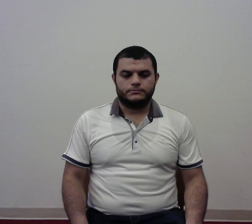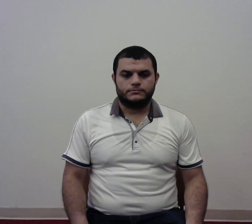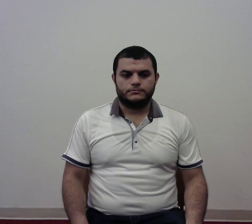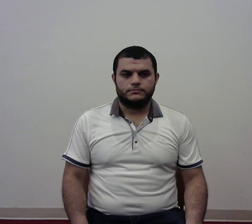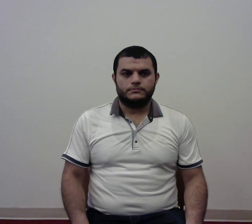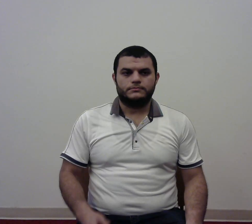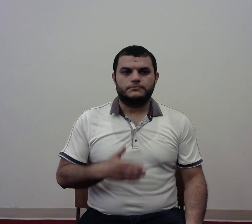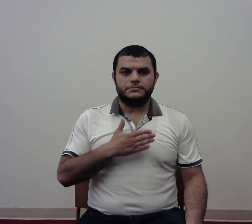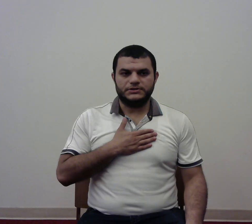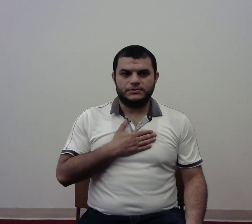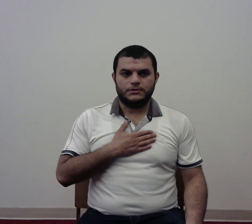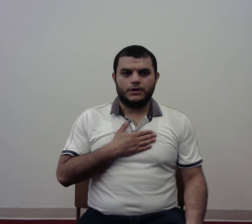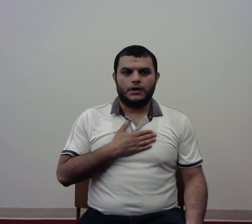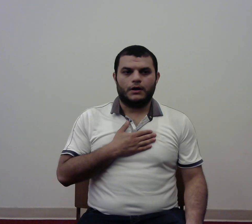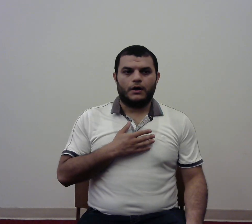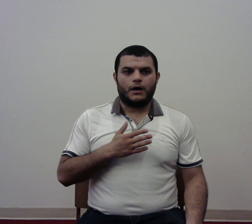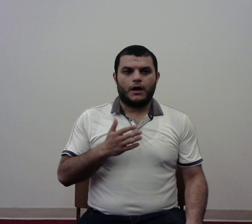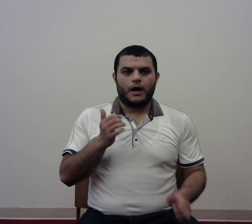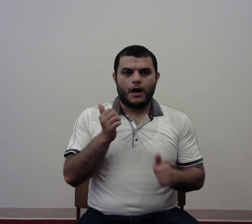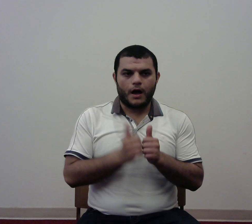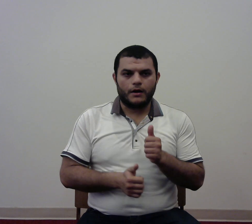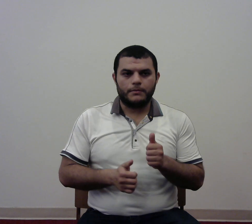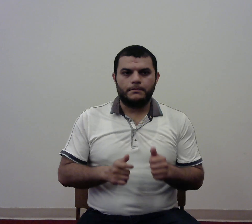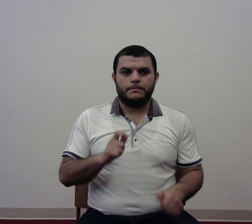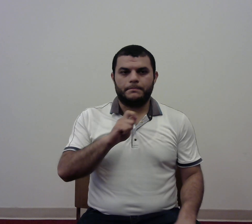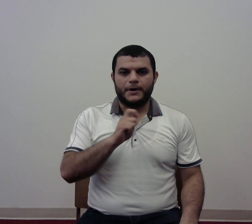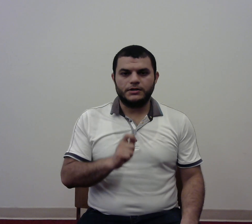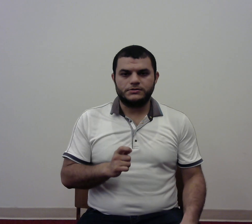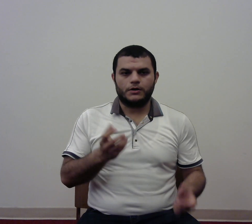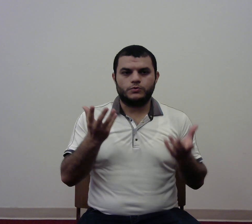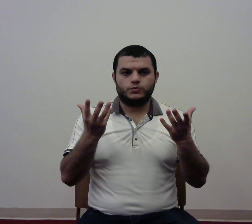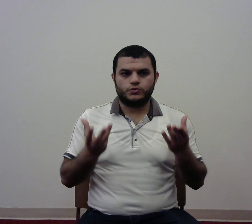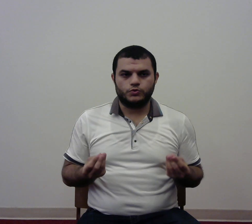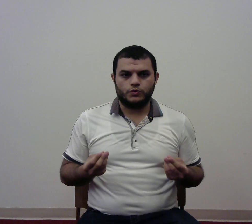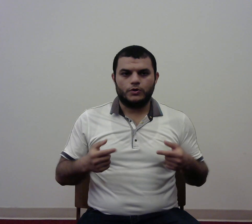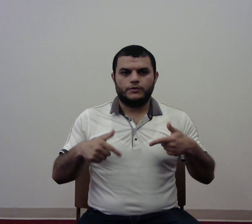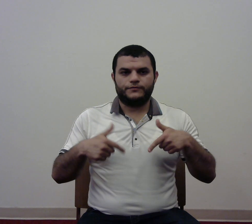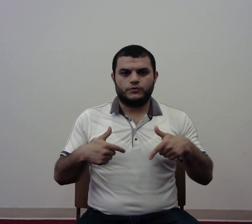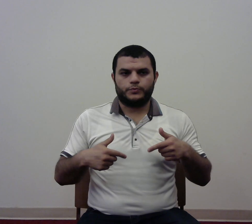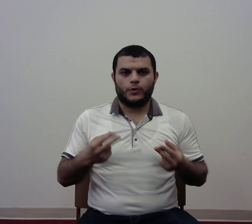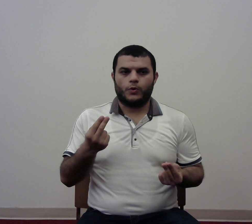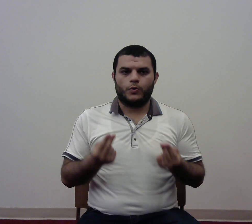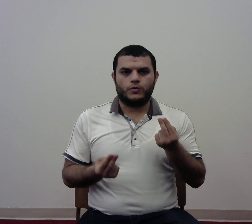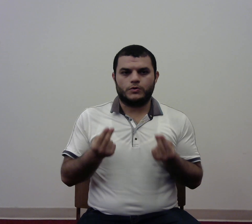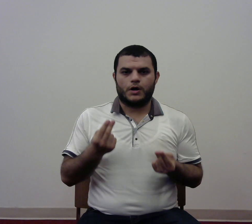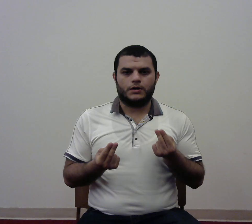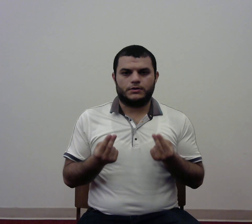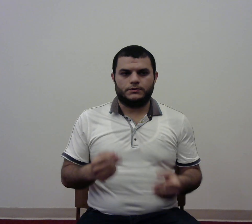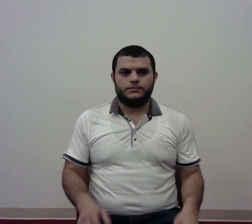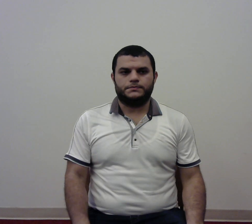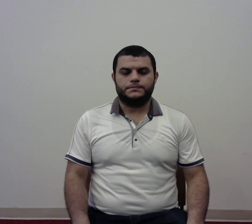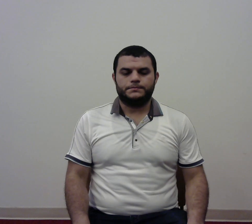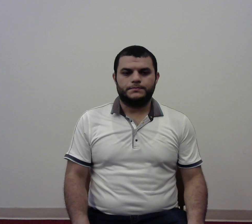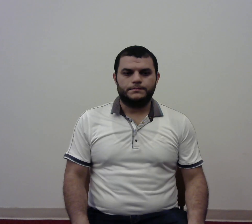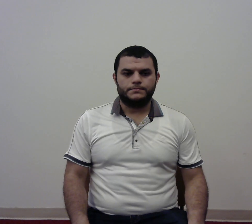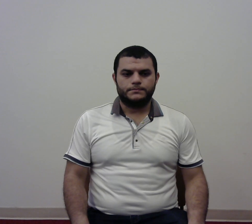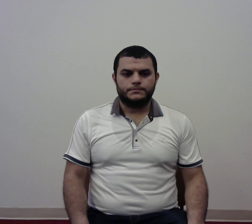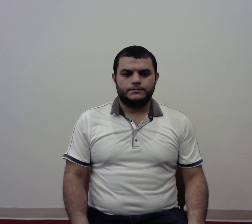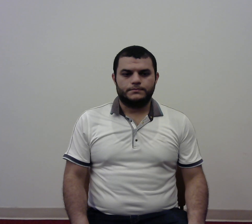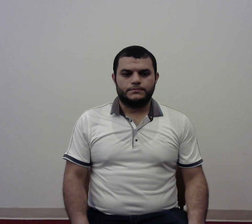Biz hər bazar günü futbol oynayırıq